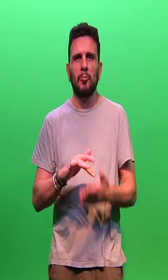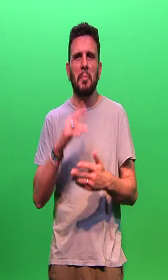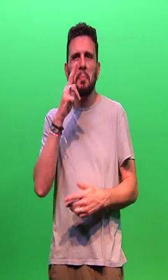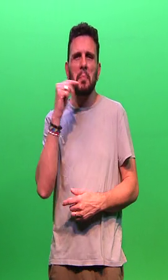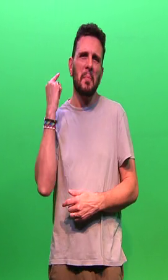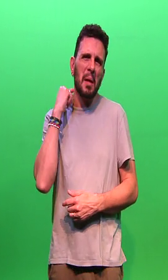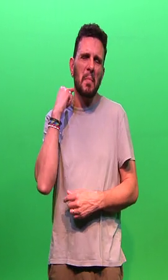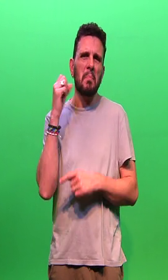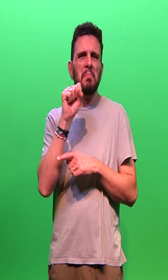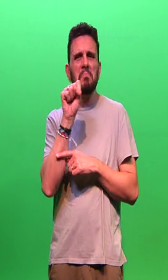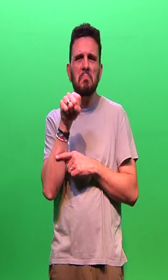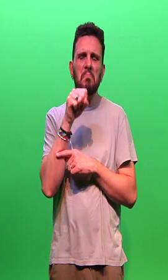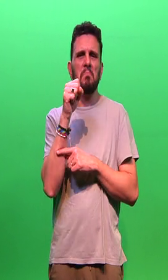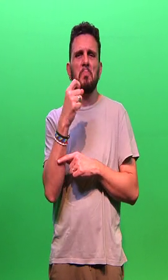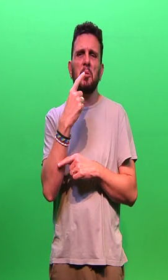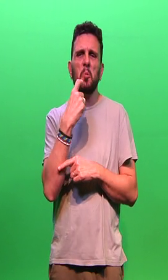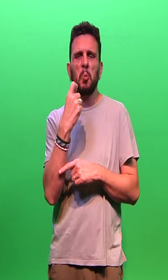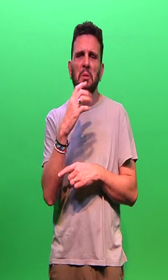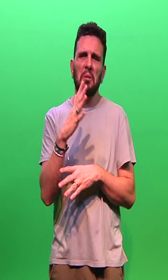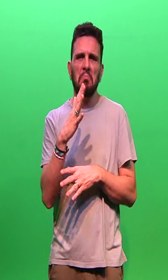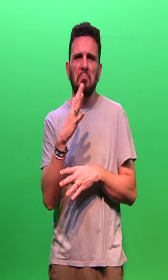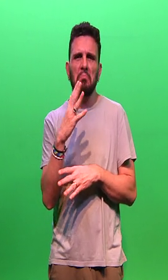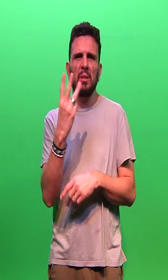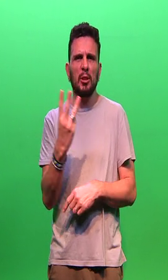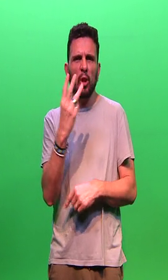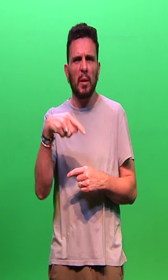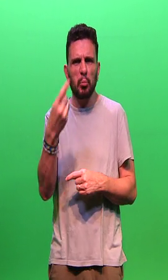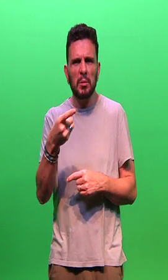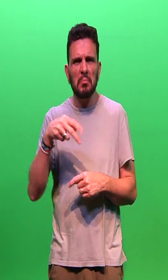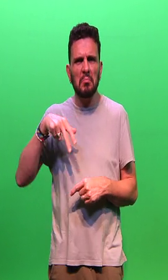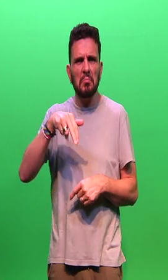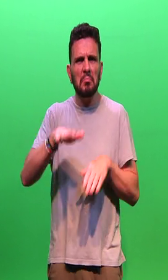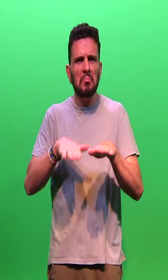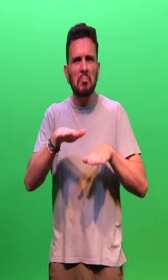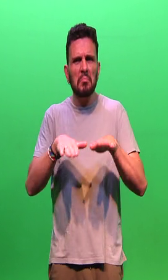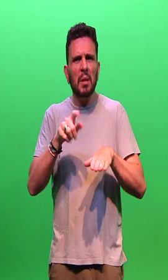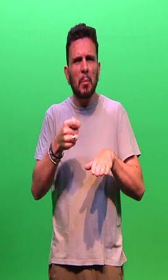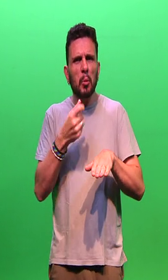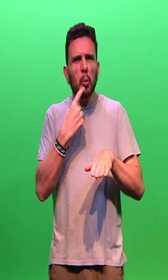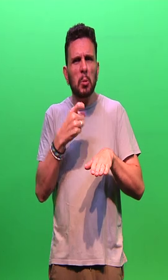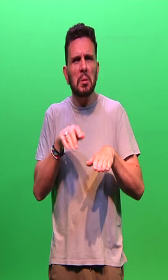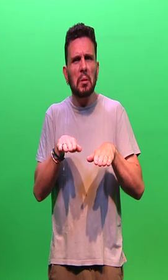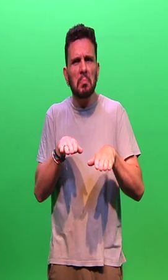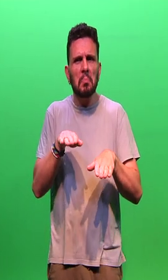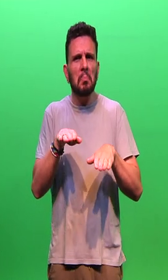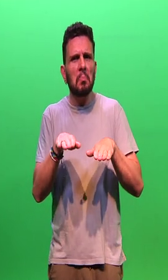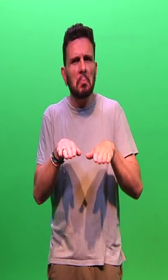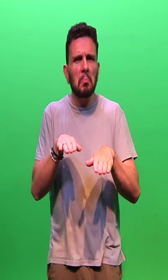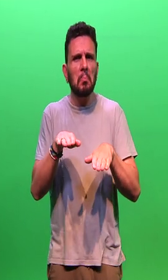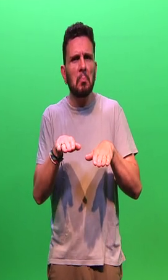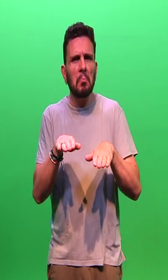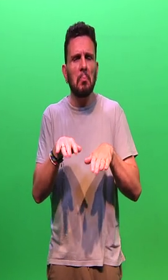Em fa mal el clatell, em costava moure el cap, però tres hores després em costava caminar, vaig coix.